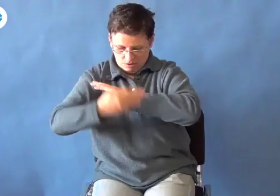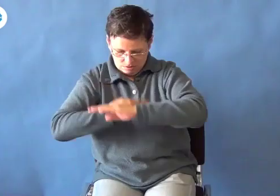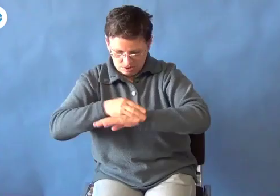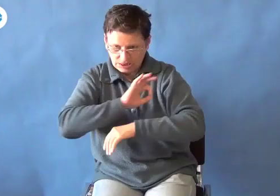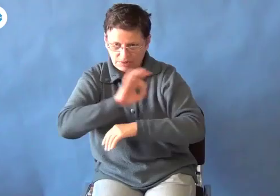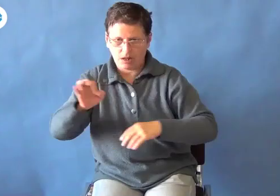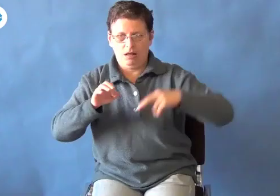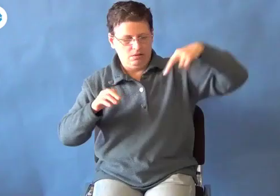Specjalne owijki na nogi.